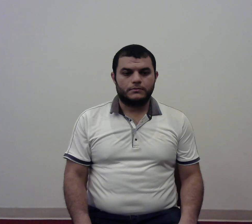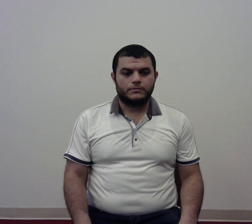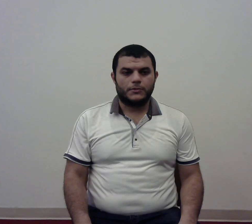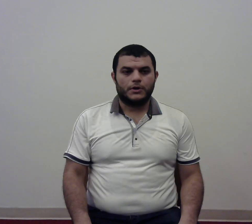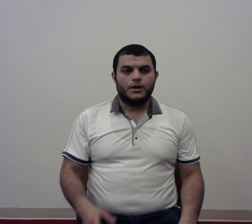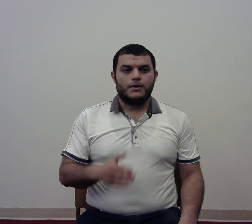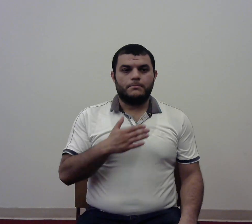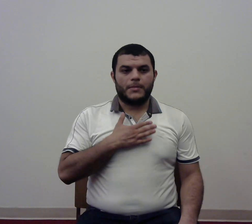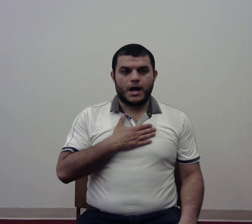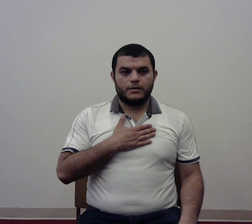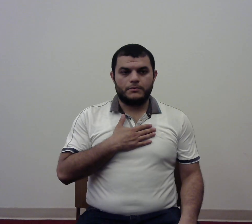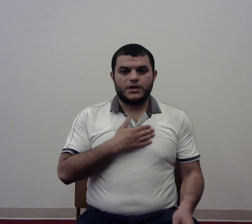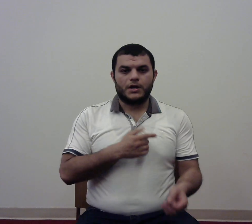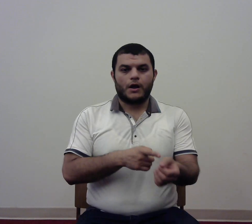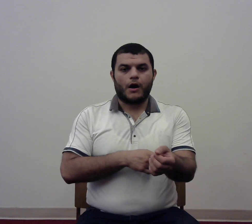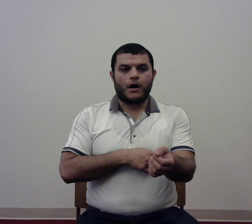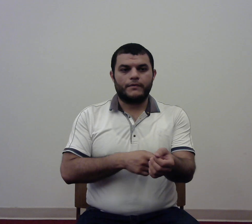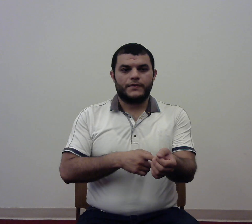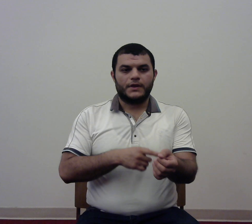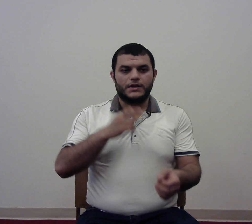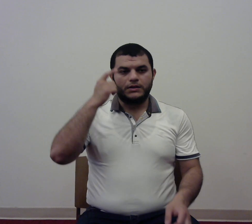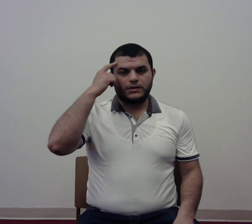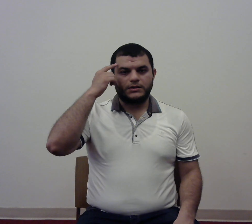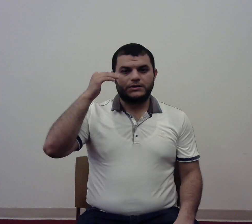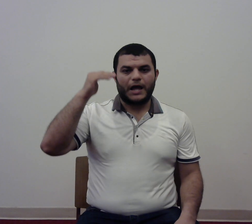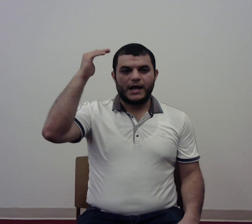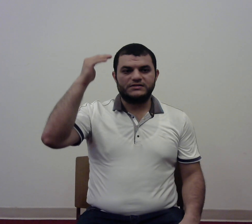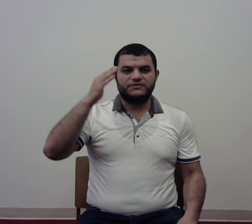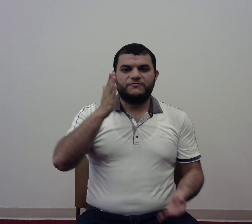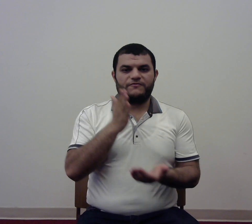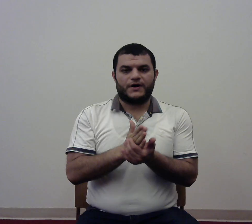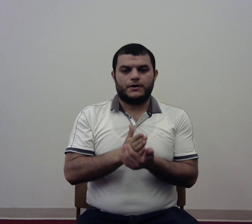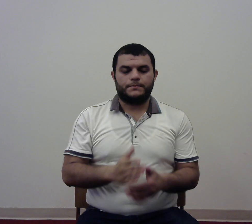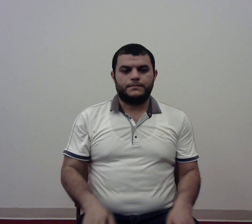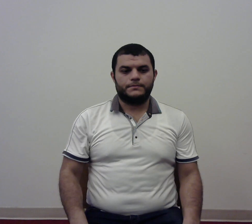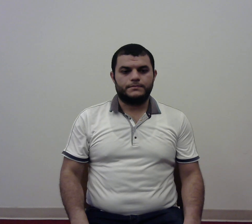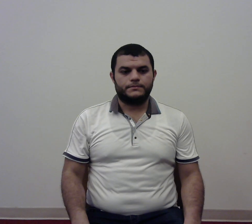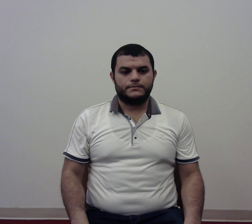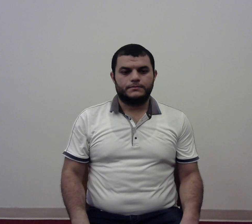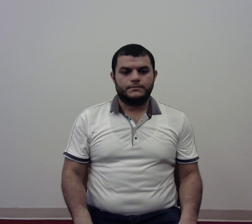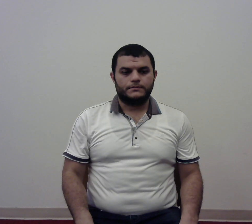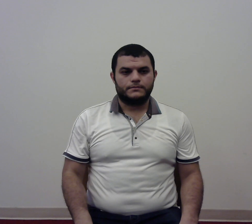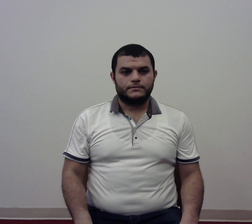Mənim qan təzyiqim var